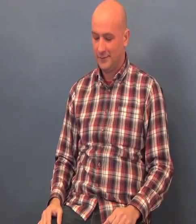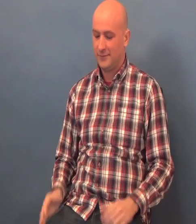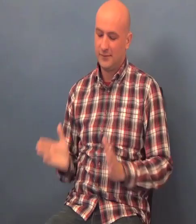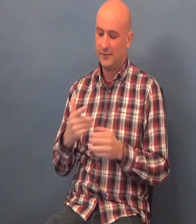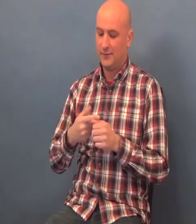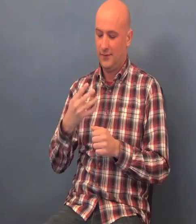Wcześniej, dwudziestego czwartego.